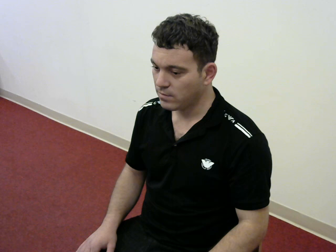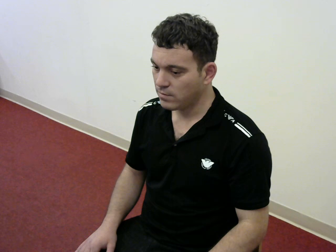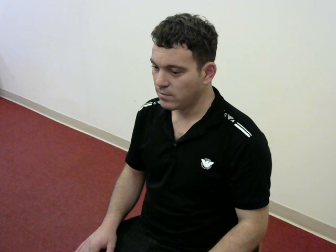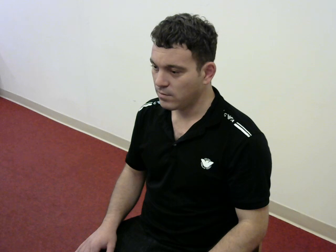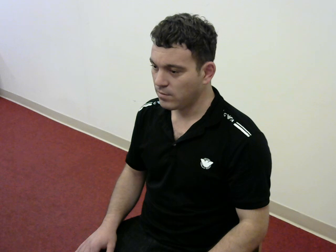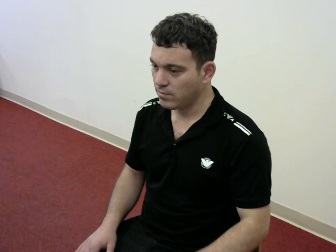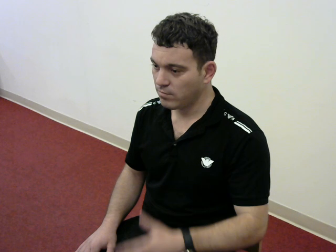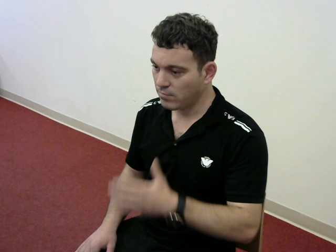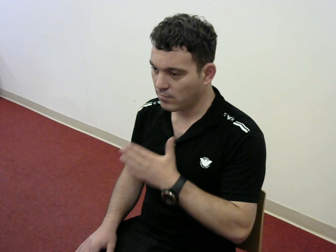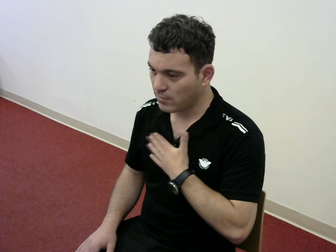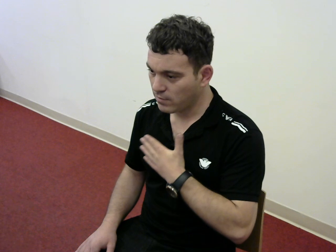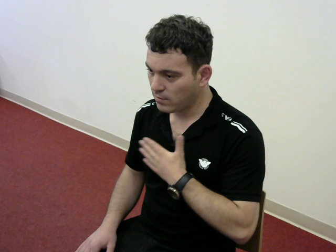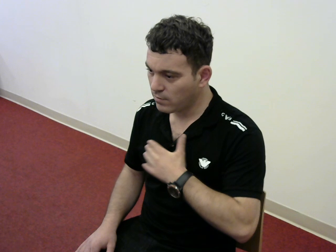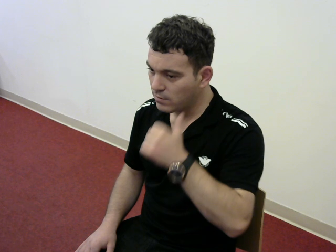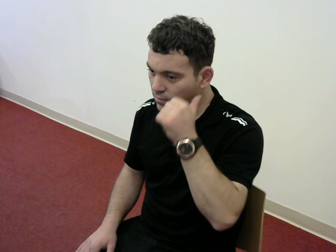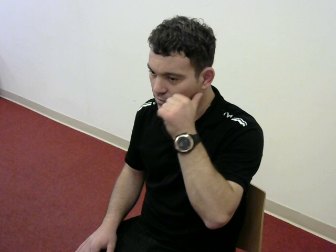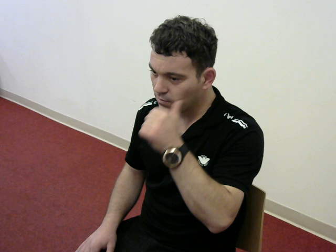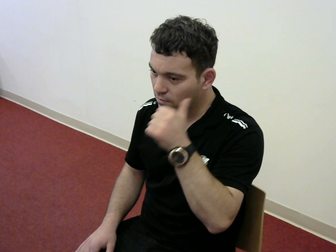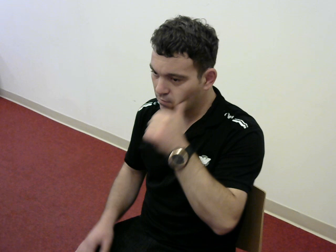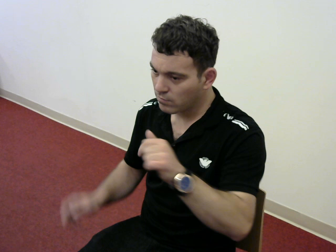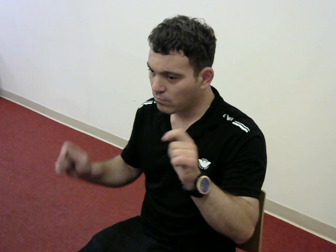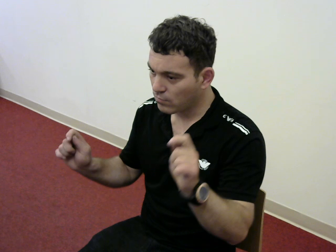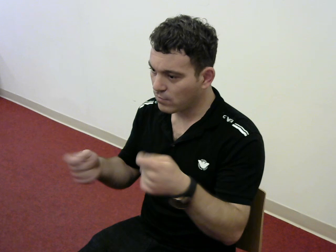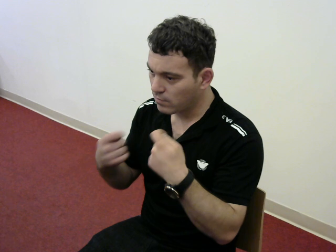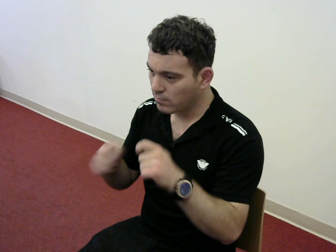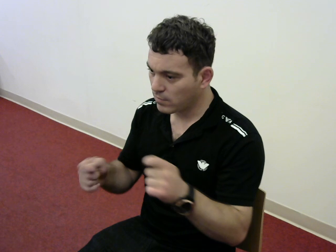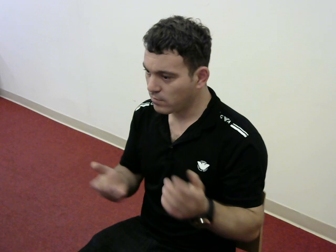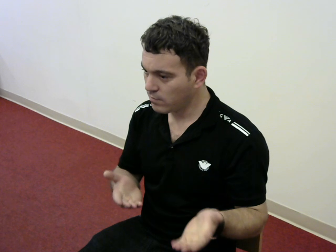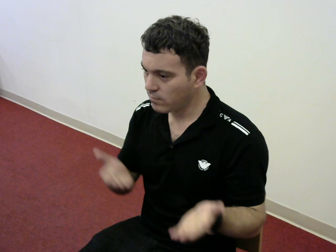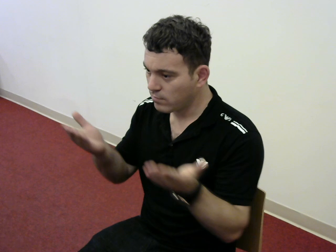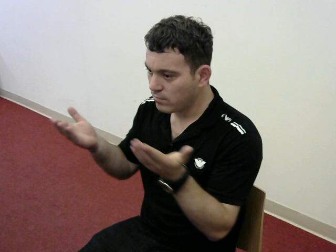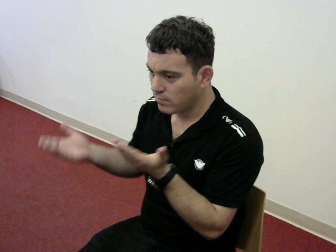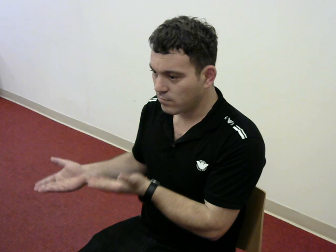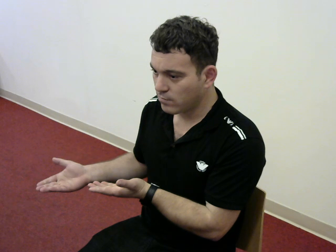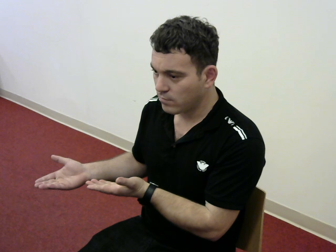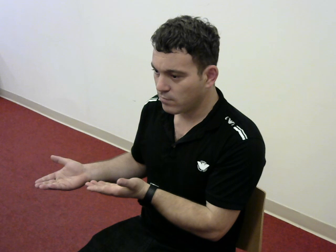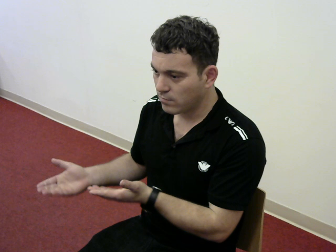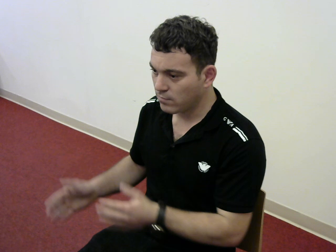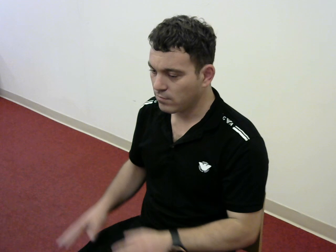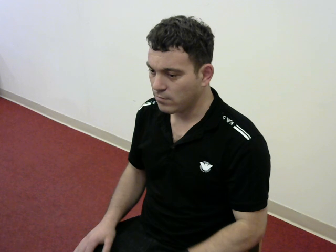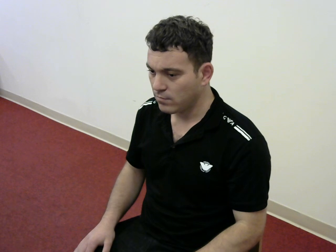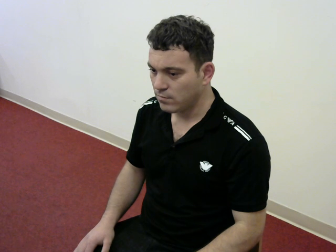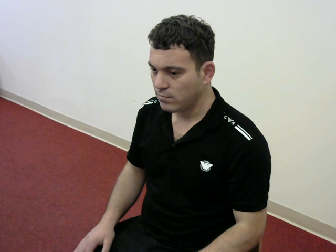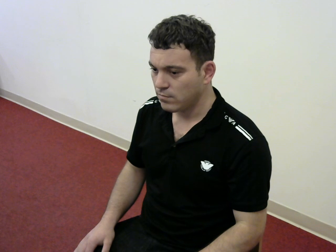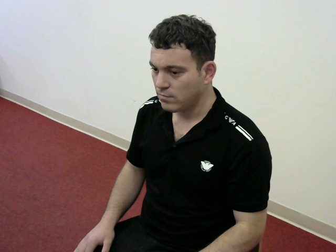Bizi sabah toya çağırıblar